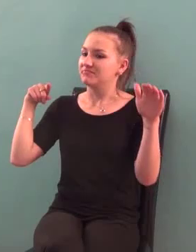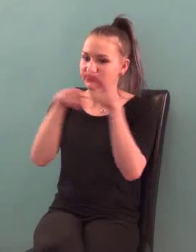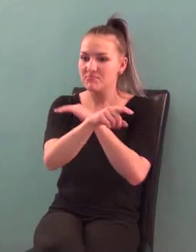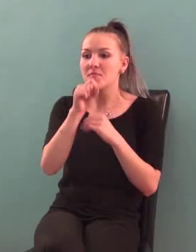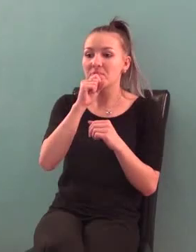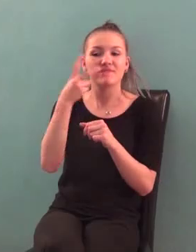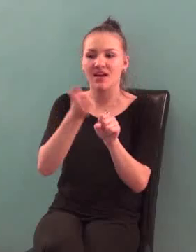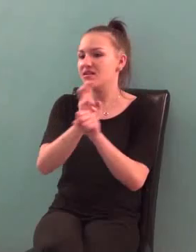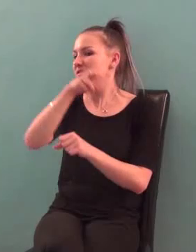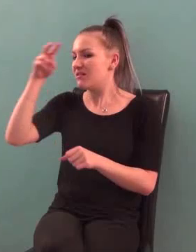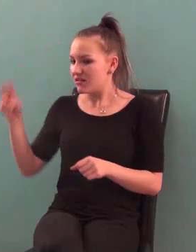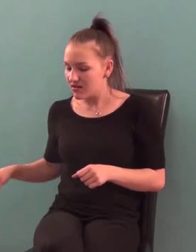Babcia ponownie wyrzuca kota.